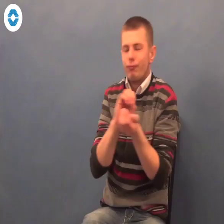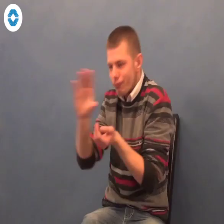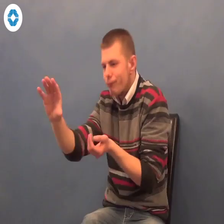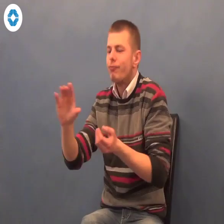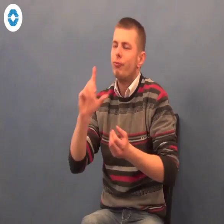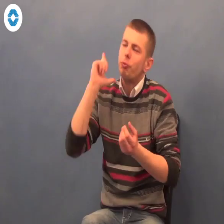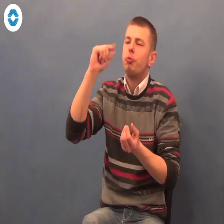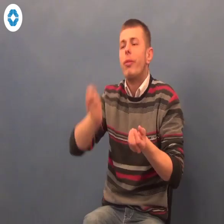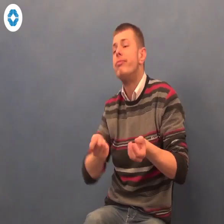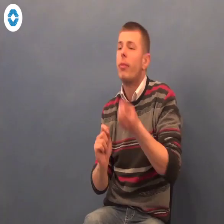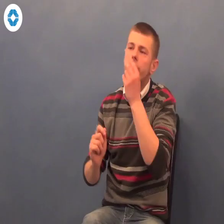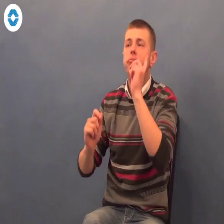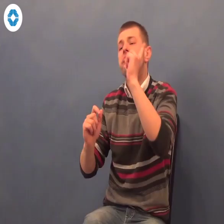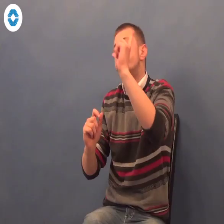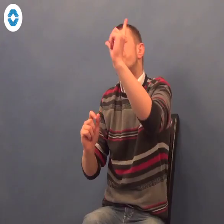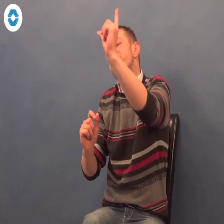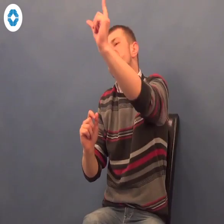Idą sobie, jedząc gruszki, a jeden z nich nadal odbija piłeczkę.